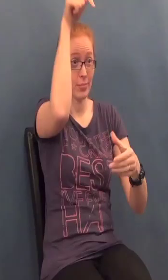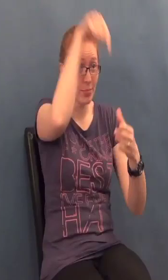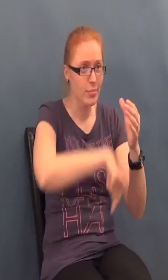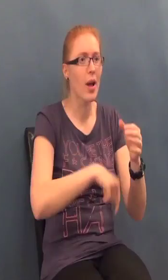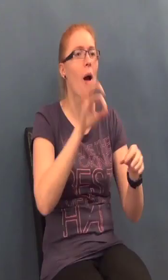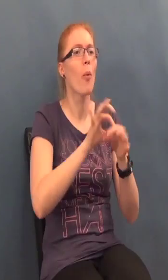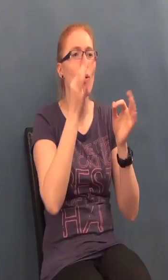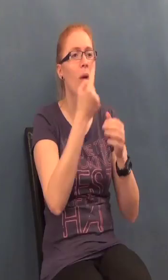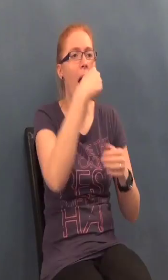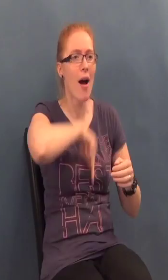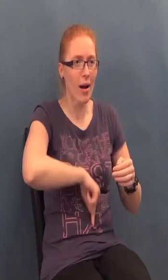Okazuje się, że kot połknął tę kulę.